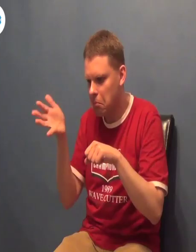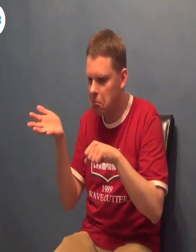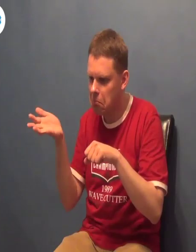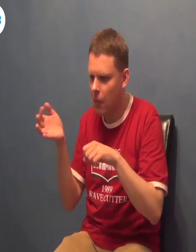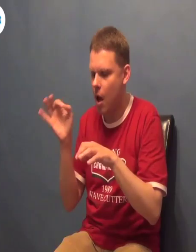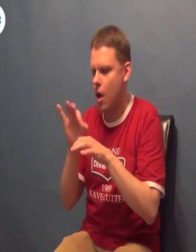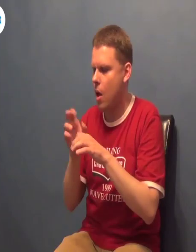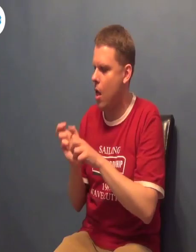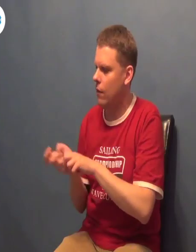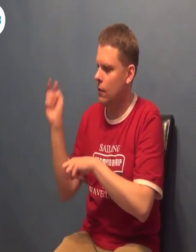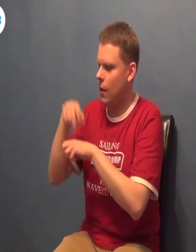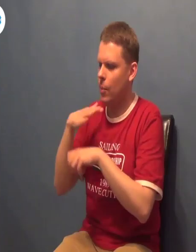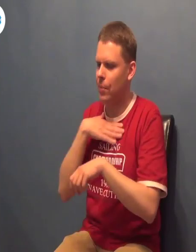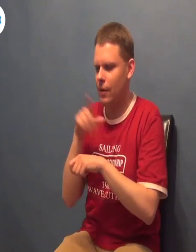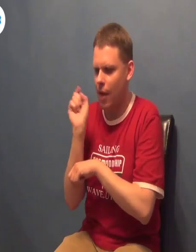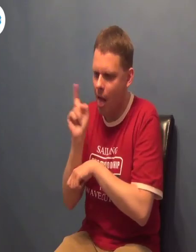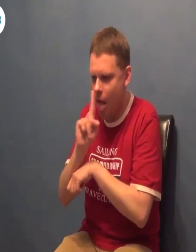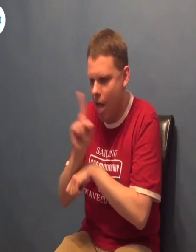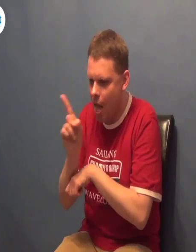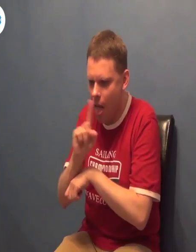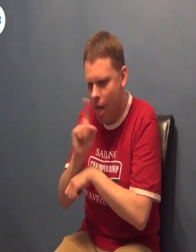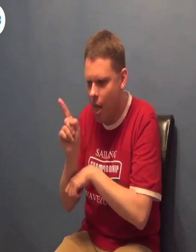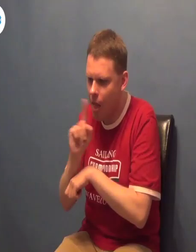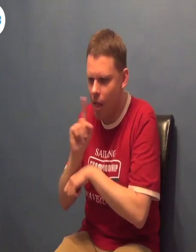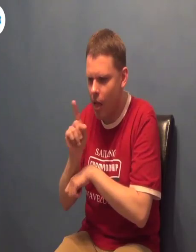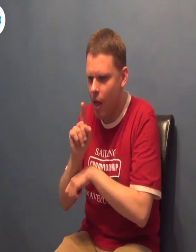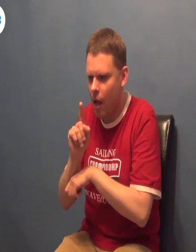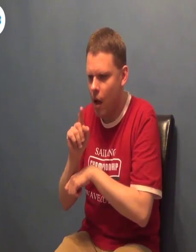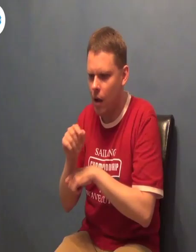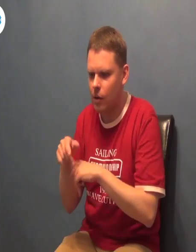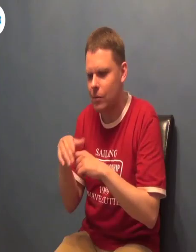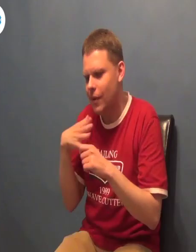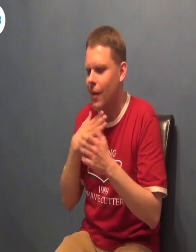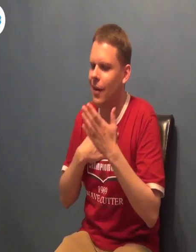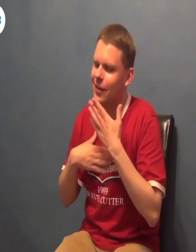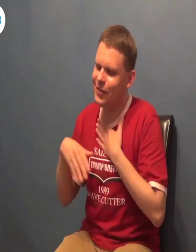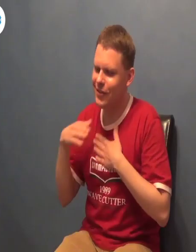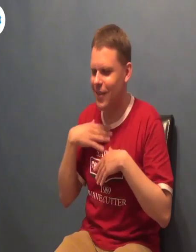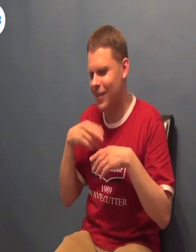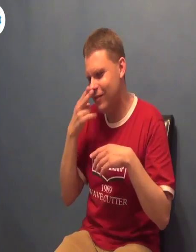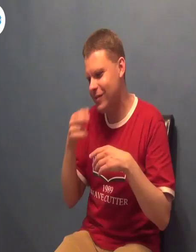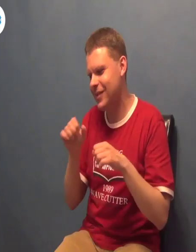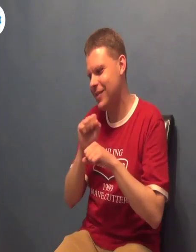W tym momencie pies wchodzi na drzewo i merda ogonem, jest zadowolony, bo widzi żaby.